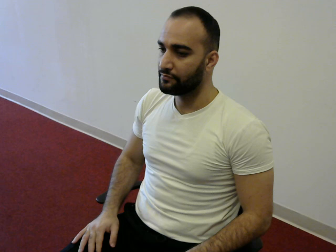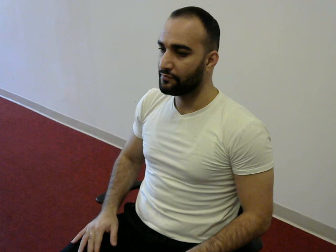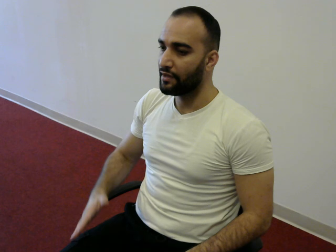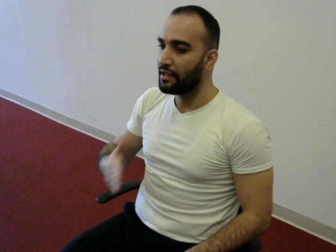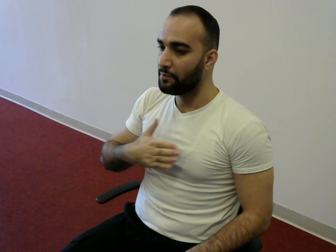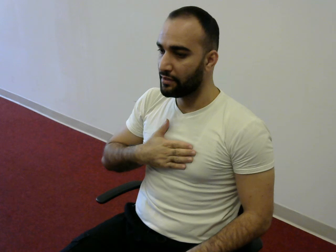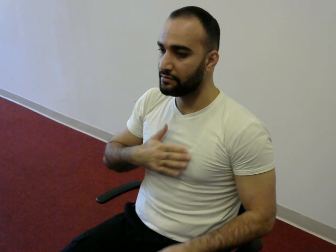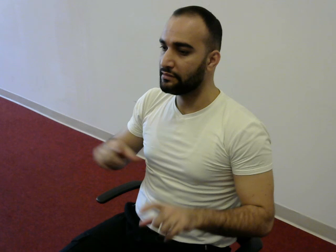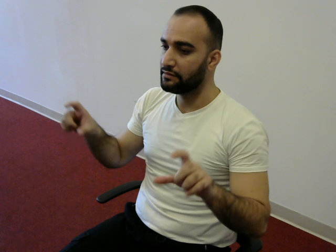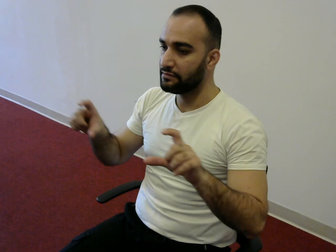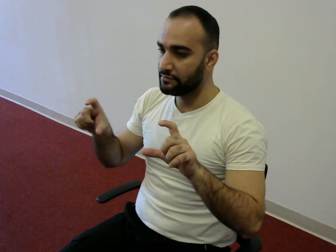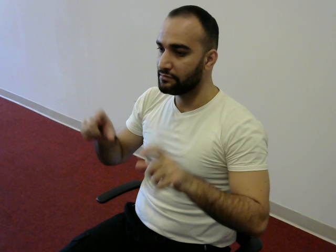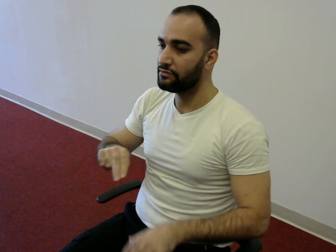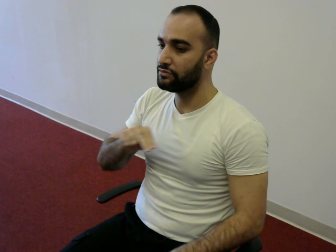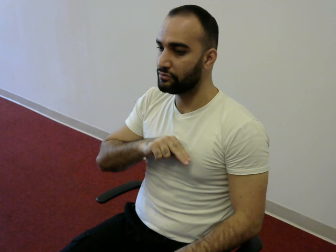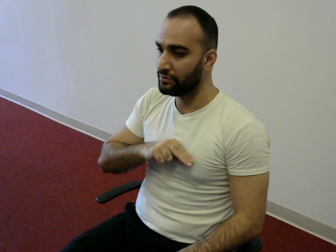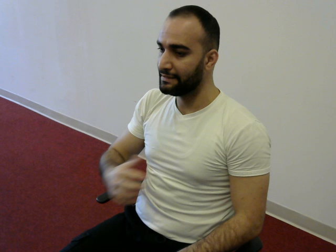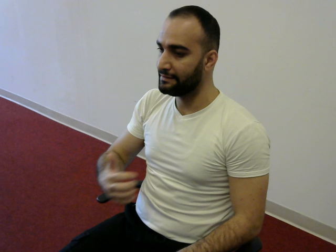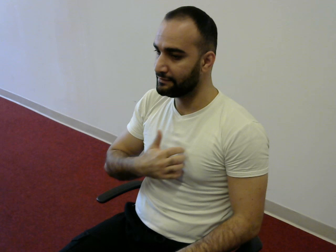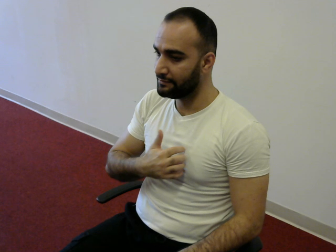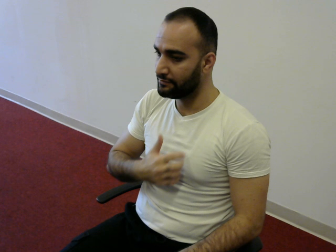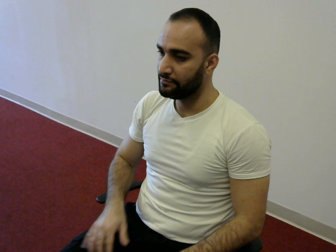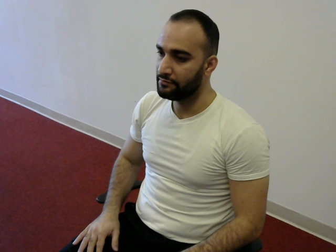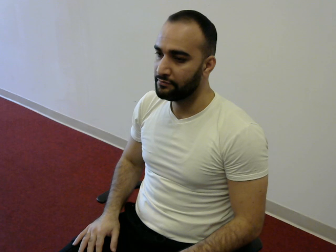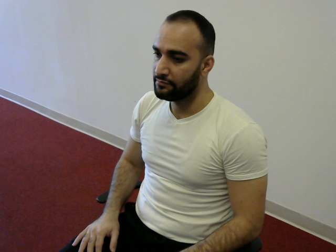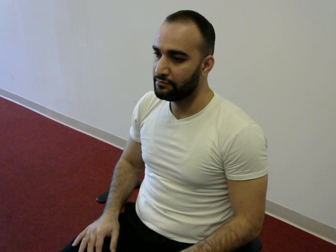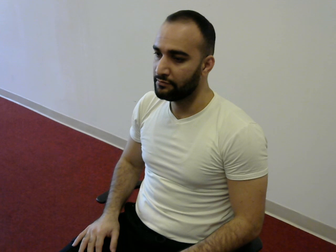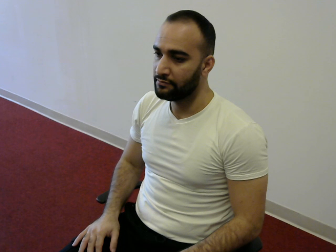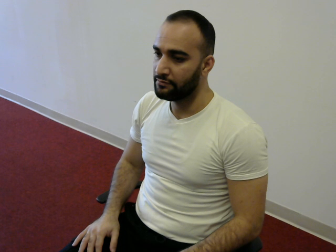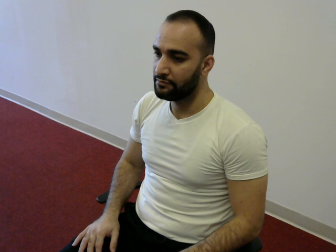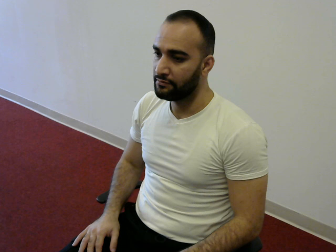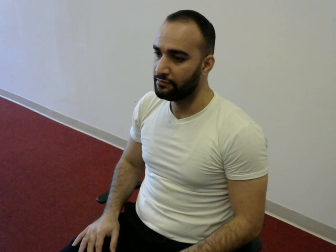Mən marketdə işləmək istəyirəm